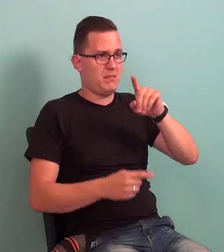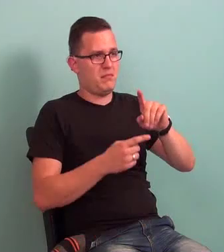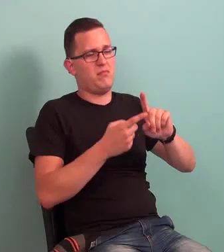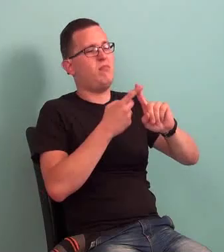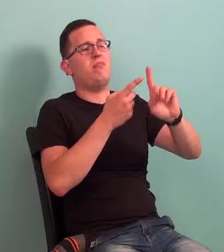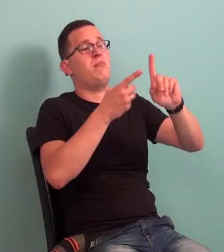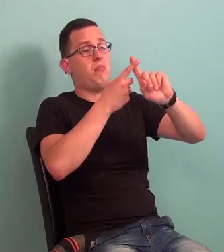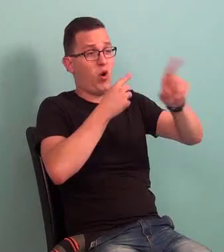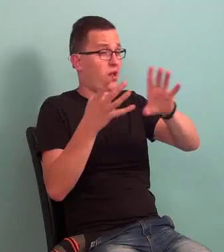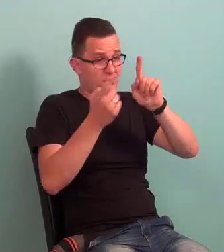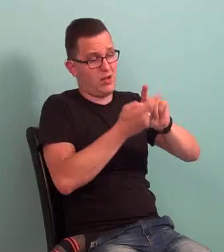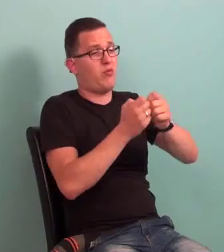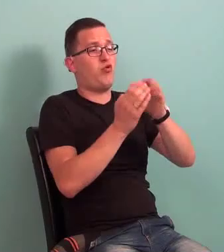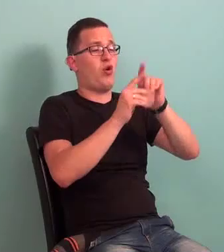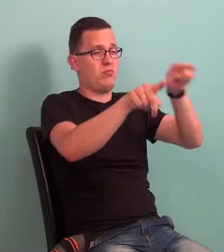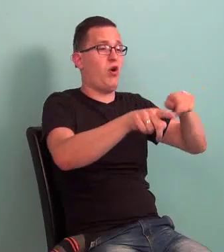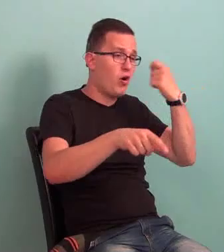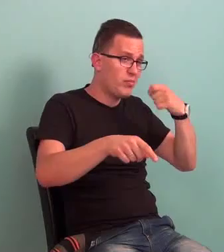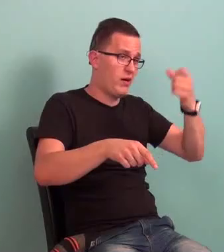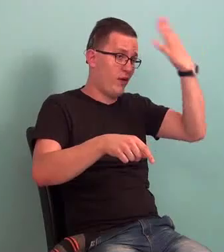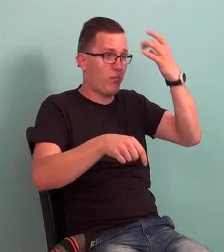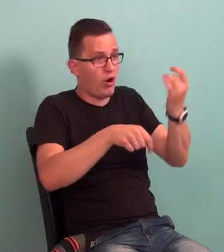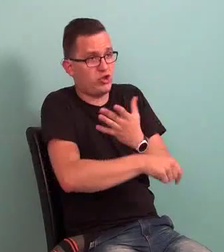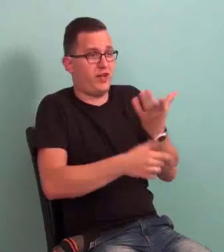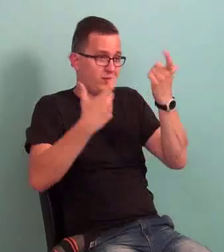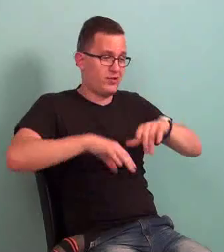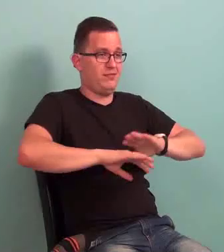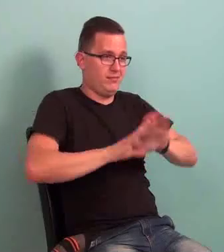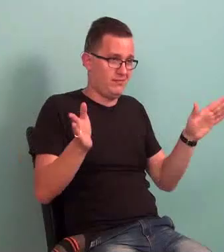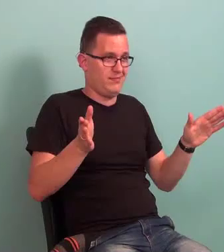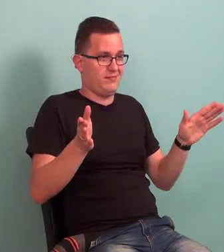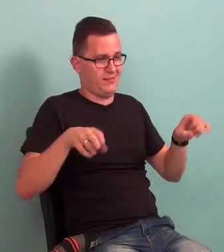Spotkajmy się od razu po pracy albo u ciebie zjem obiad, wezmę prysznic, odświeżę się i koniec.